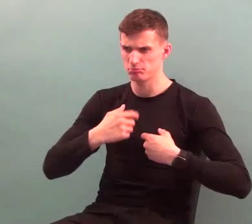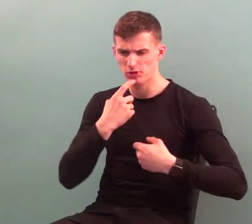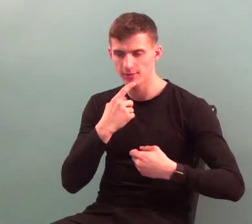Co to jest?